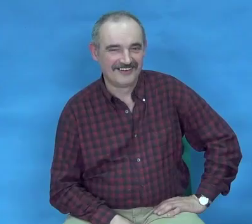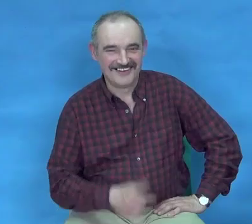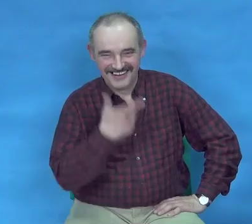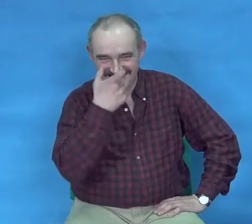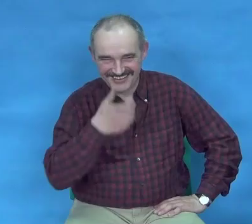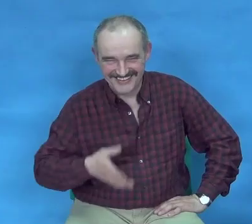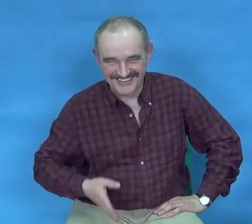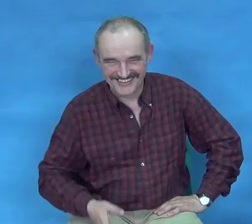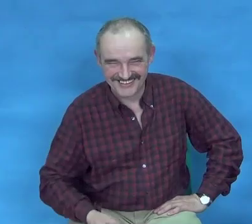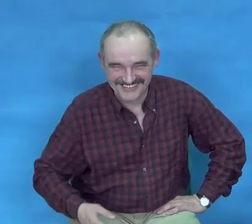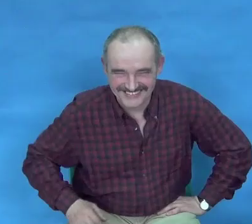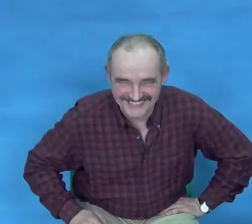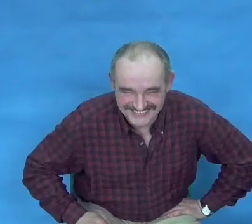Chuligani piłują.